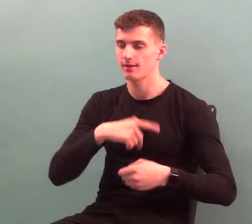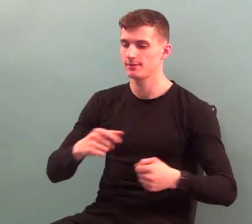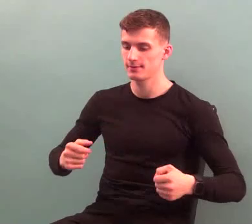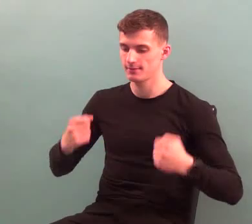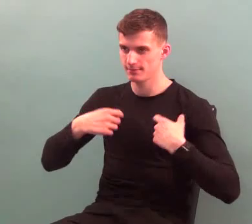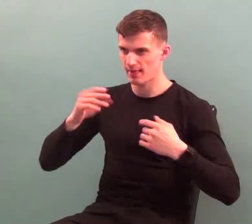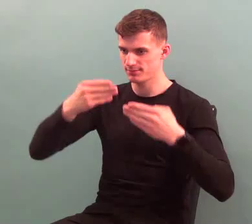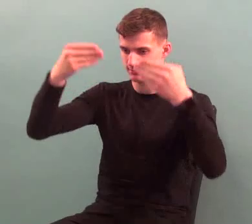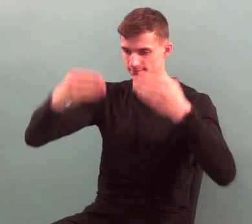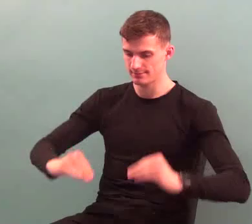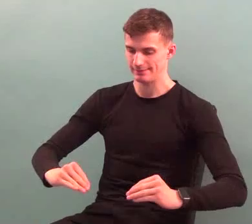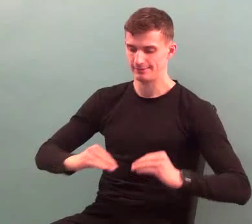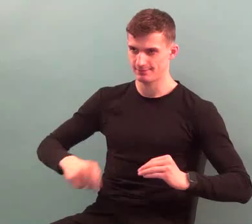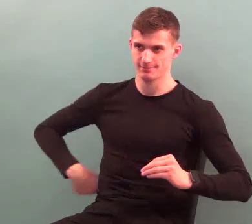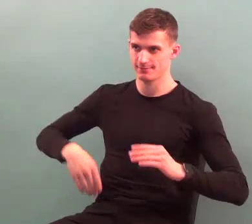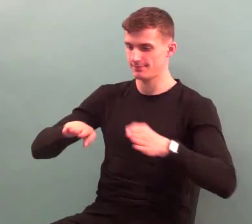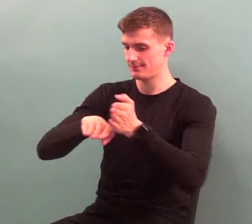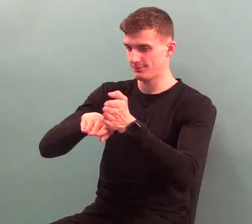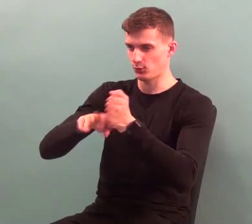To specjalnie skonstruowane nosidło.